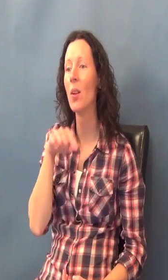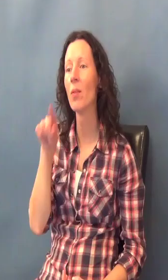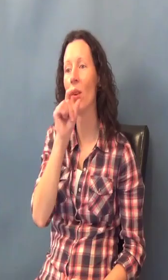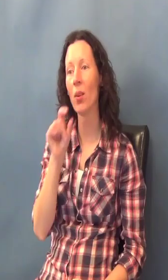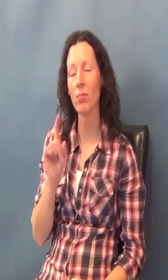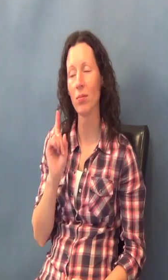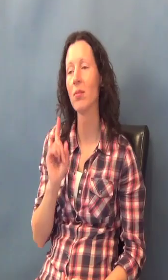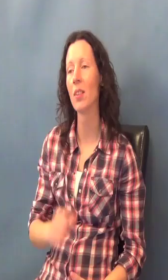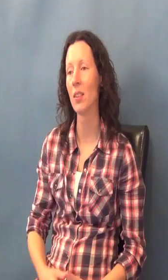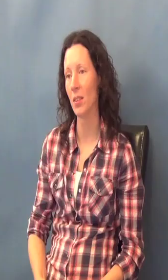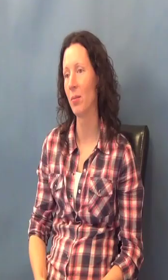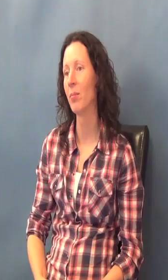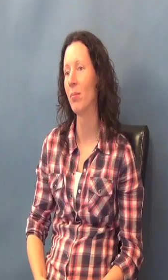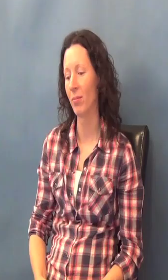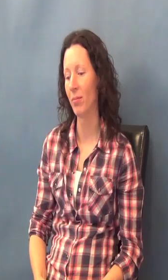Czerwony okrągły kształt z czerwonym ukośnym paskiem, to zakaz.